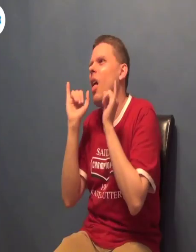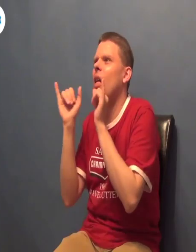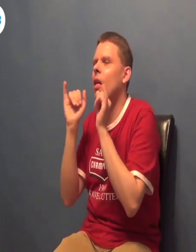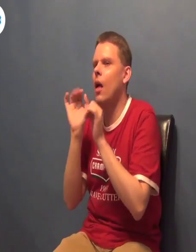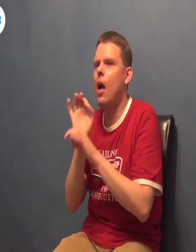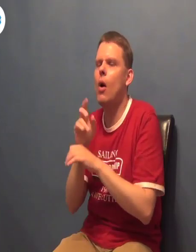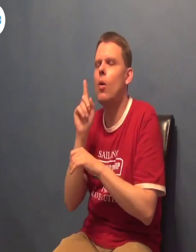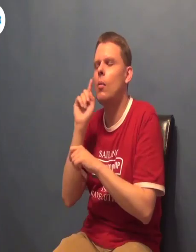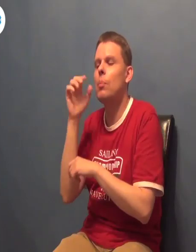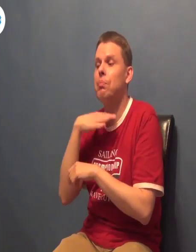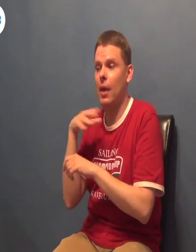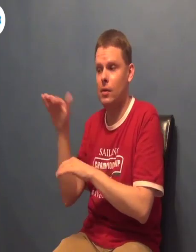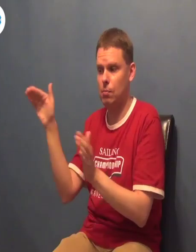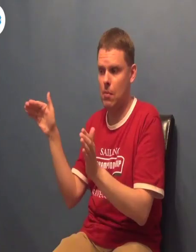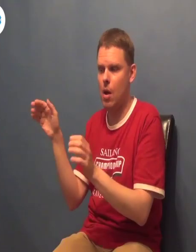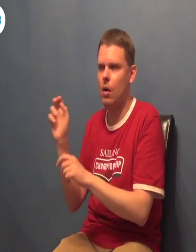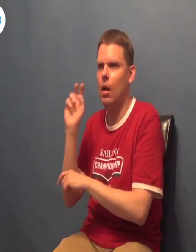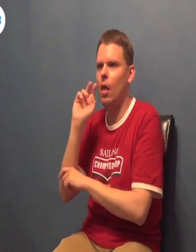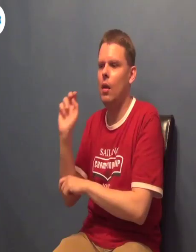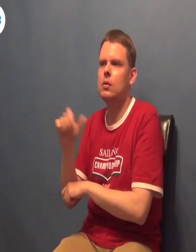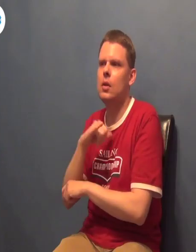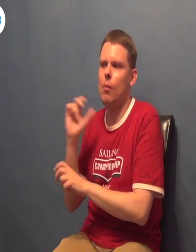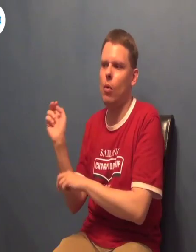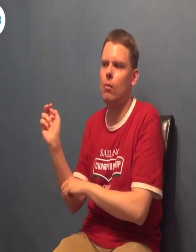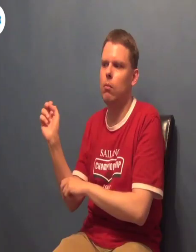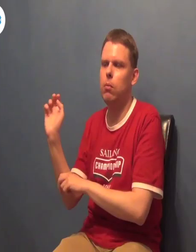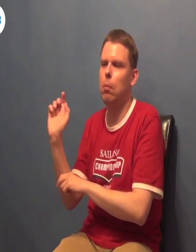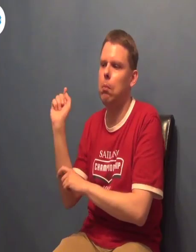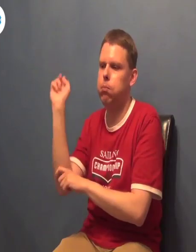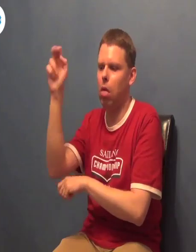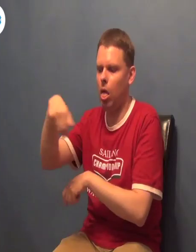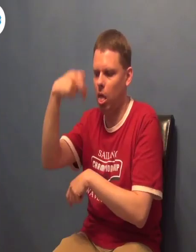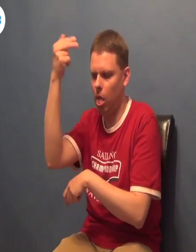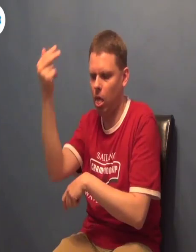A chłopiec... nie ten mały pies sam wyskakuje i przewraca się, wypada przez coś.